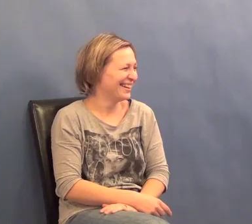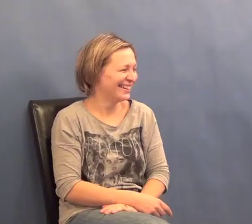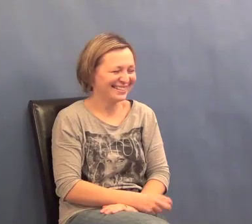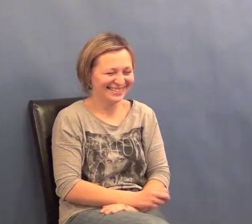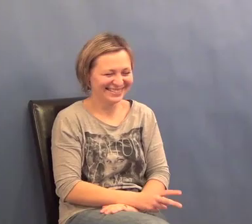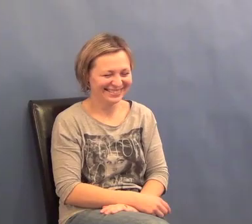Tak.